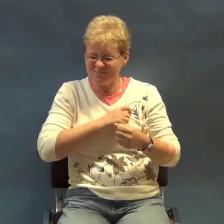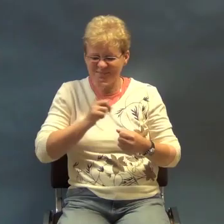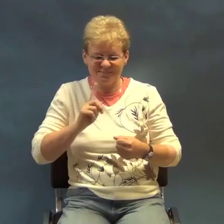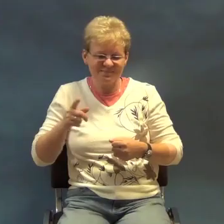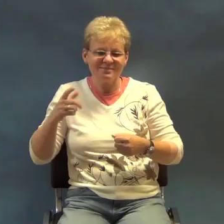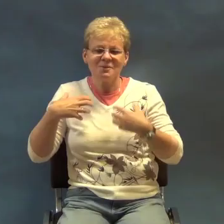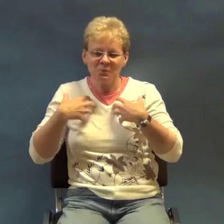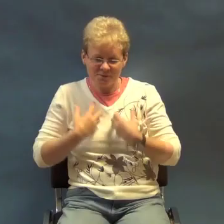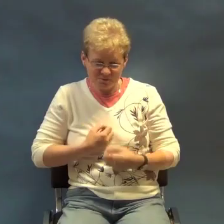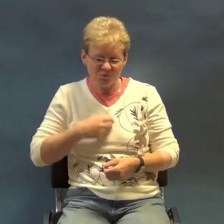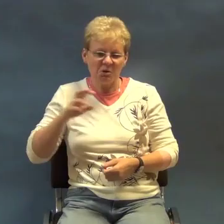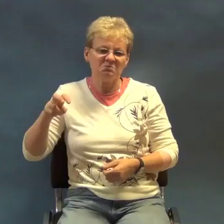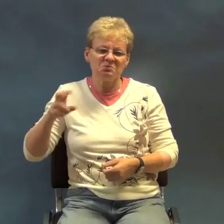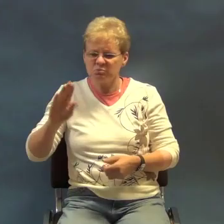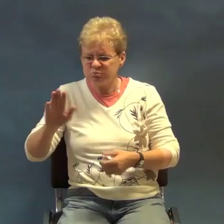Jest zmęczony, idzie, mówi im, że przeprasza.